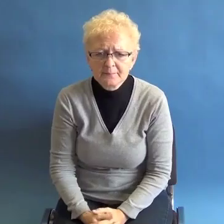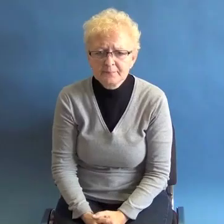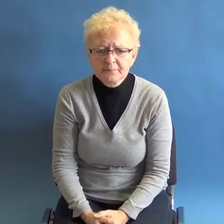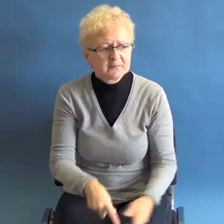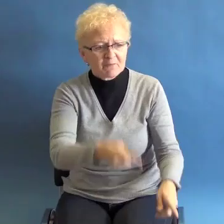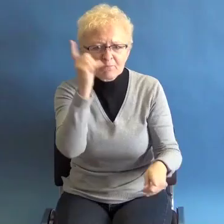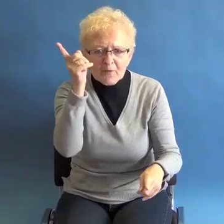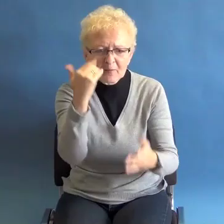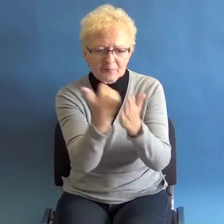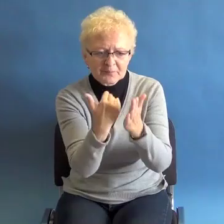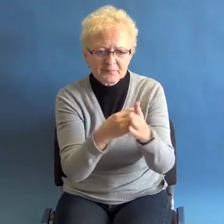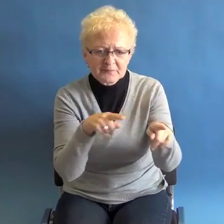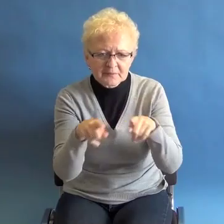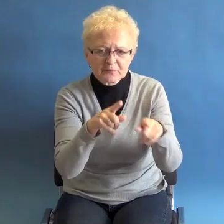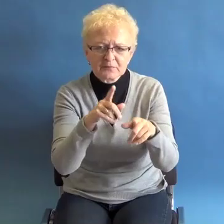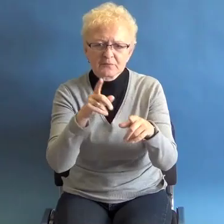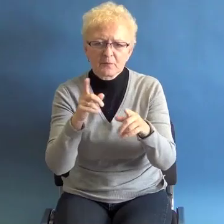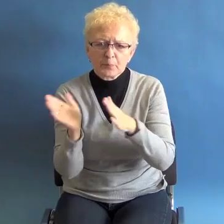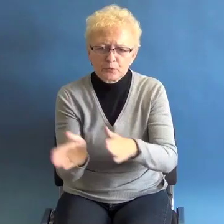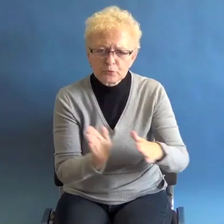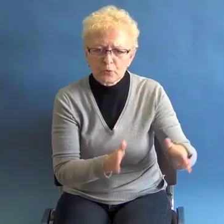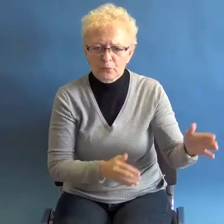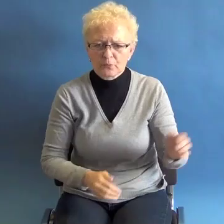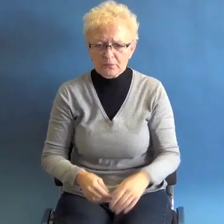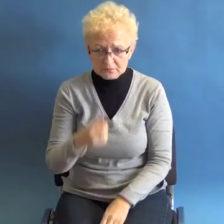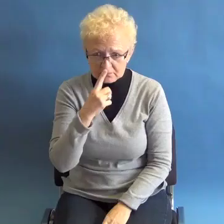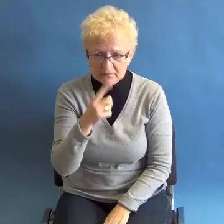Tam nie ma zakazów, przepisów, znaków, porządku.